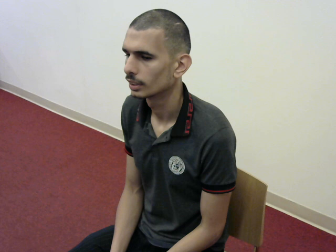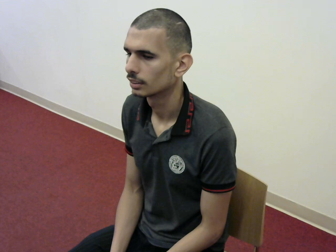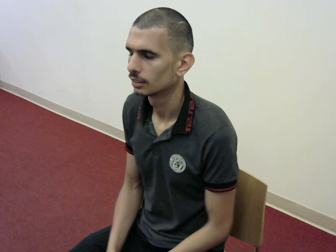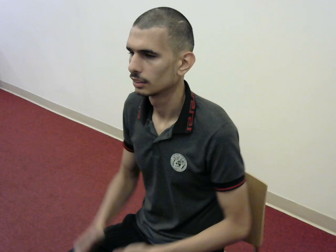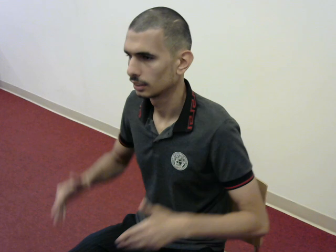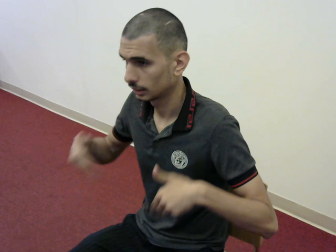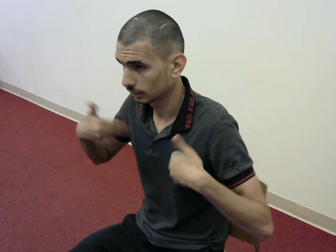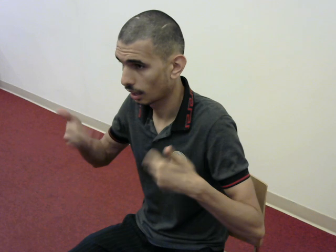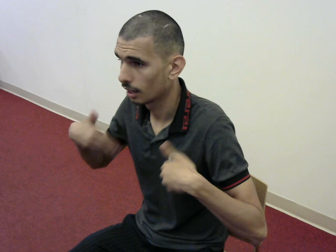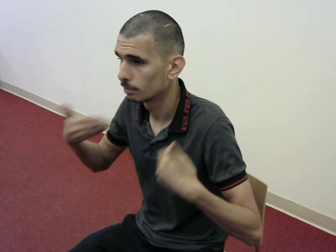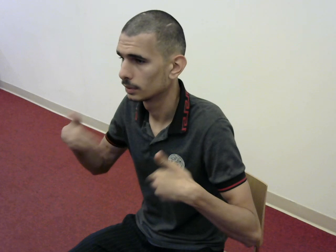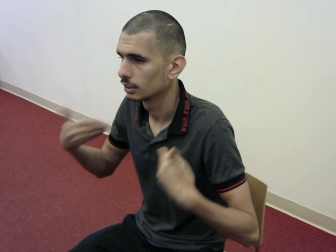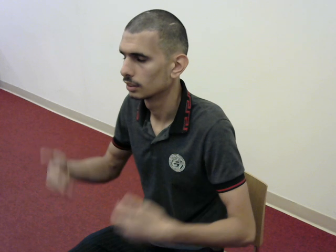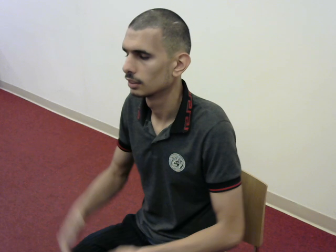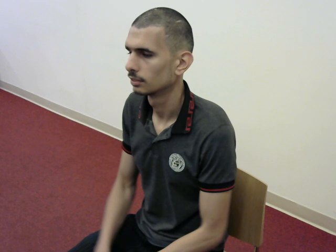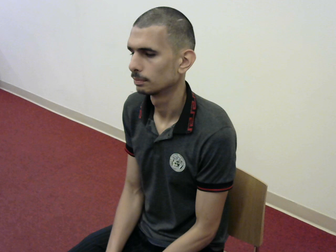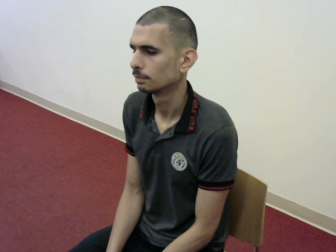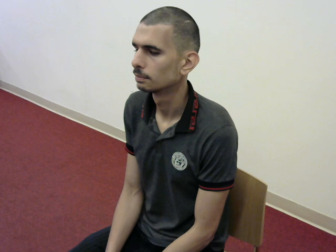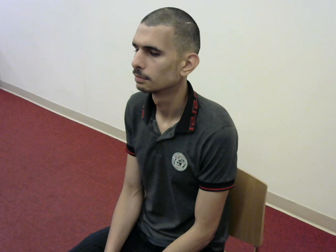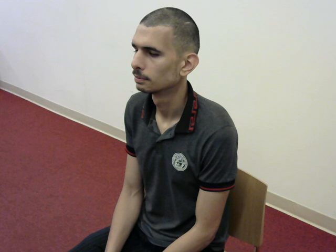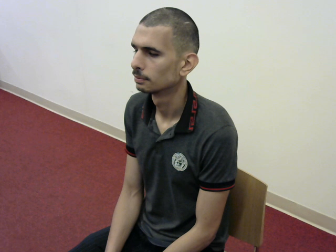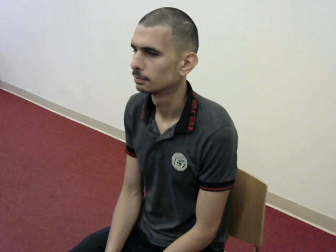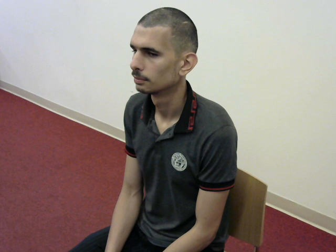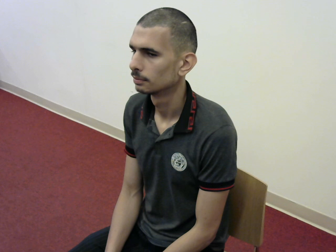Salam